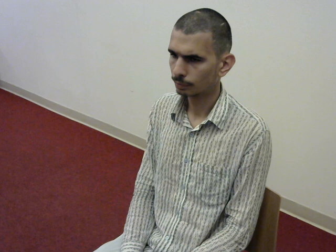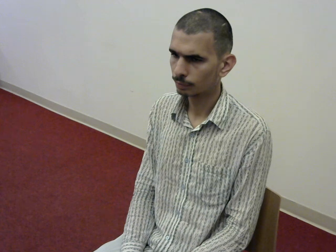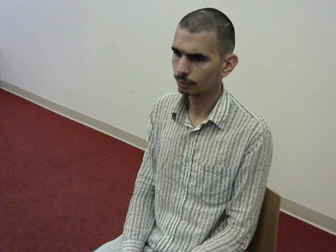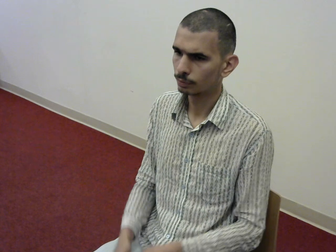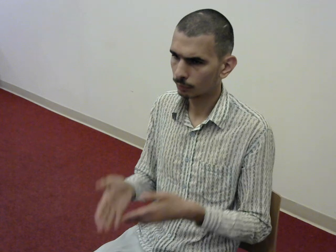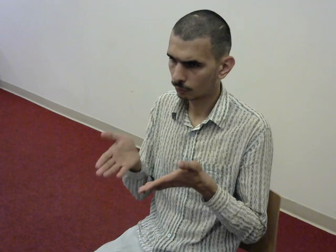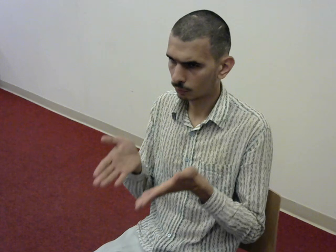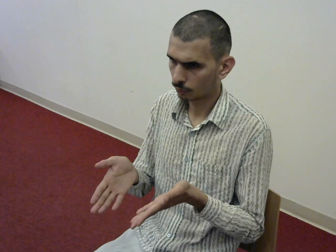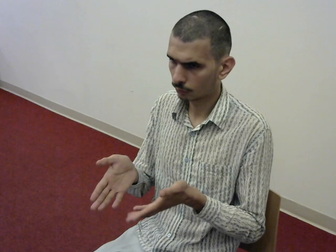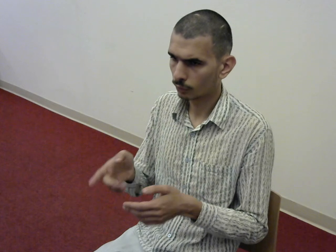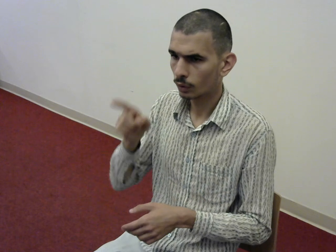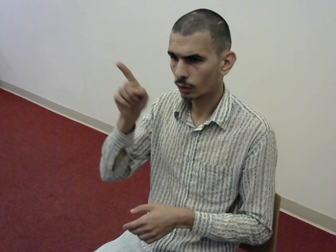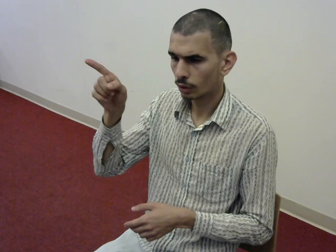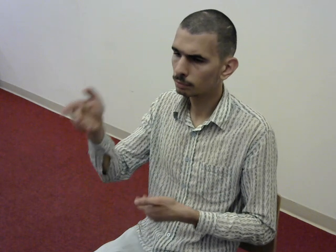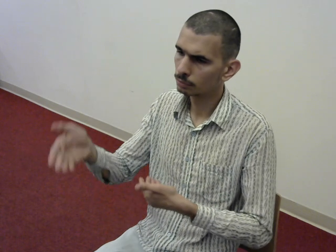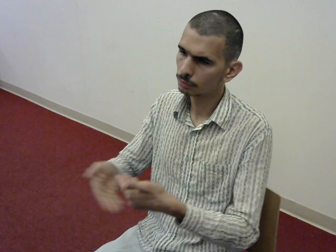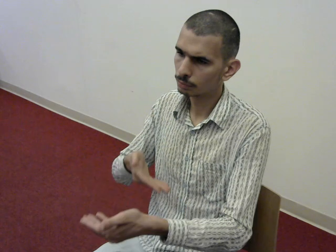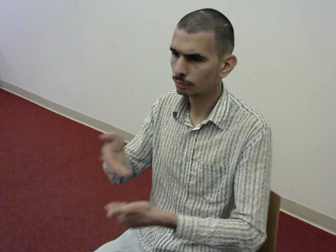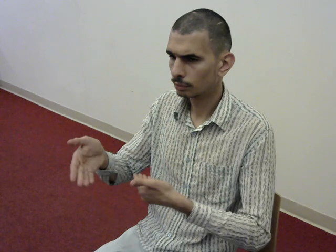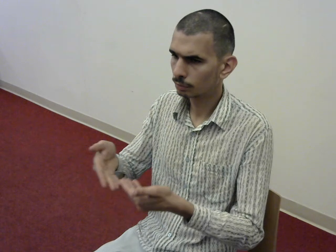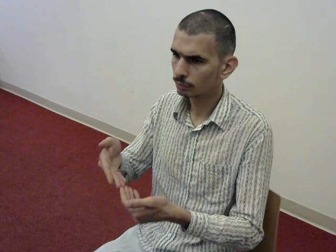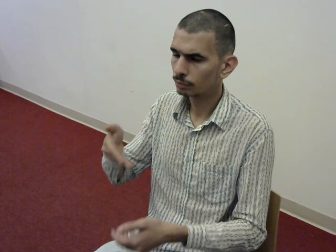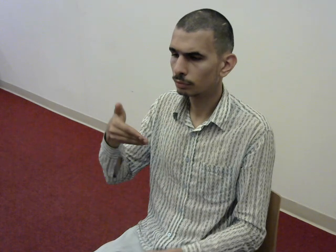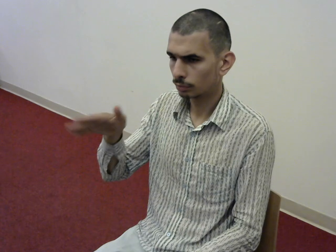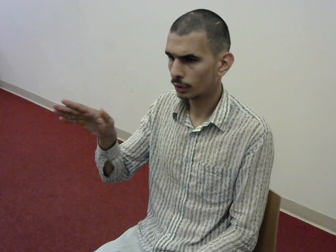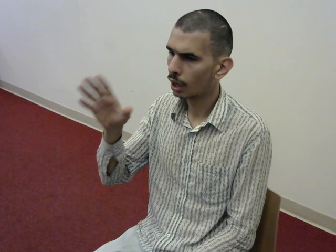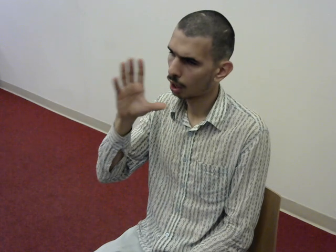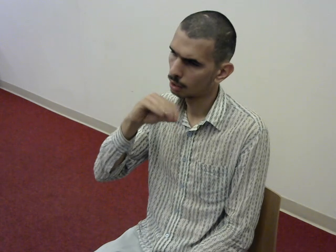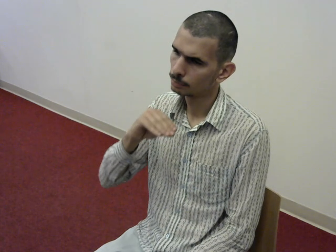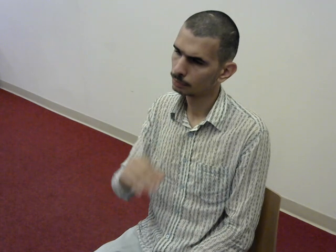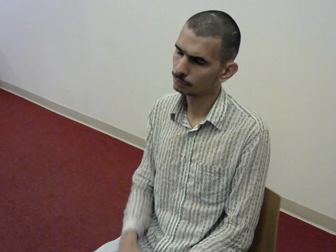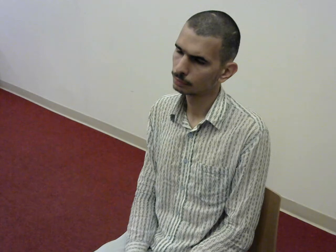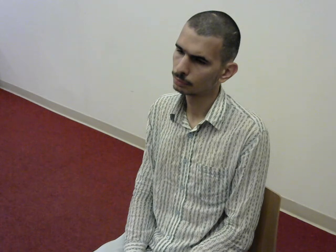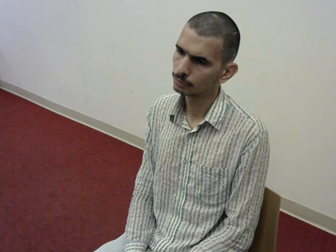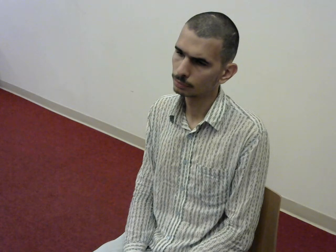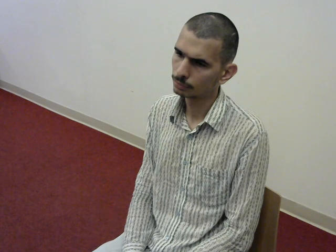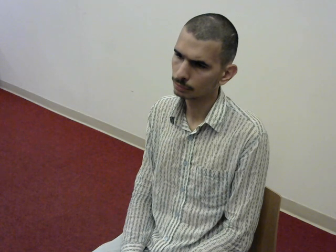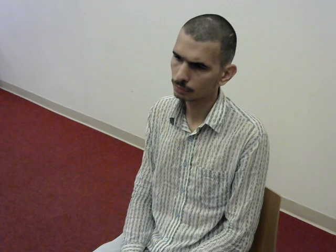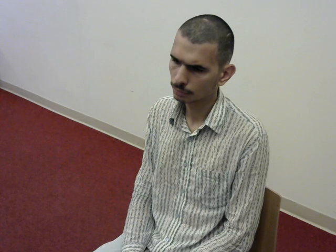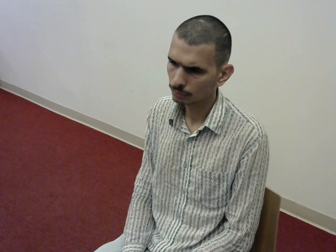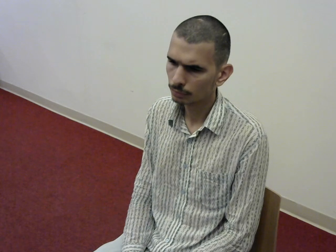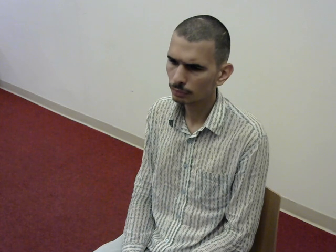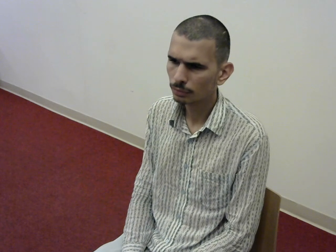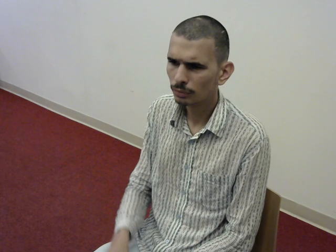Burdan ora piyada gedə bilərəmmi?